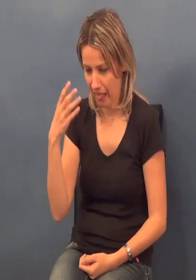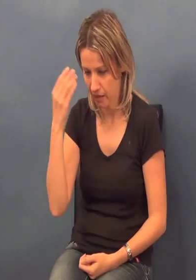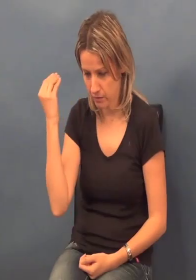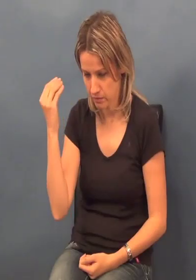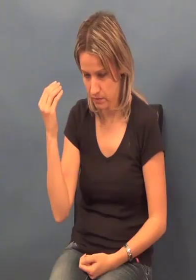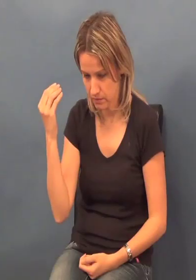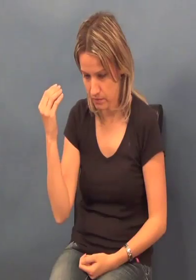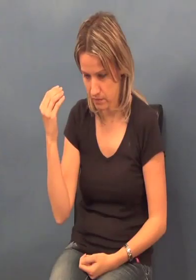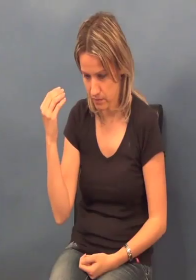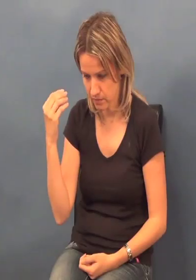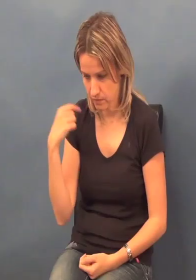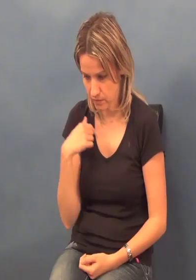Zapomniałam.